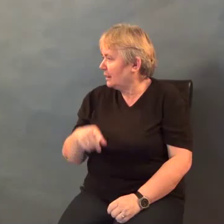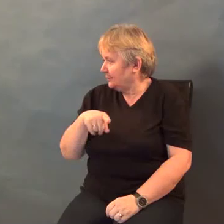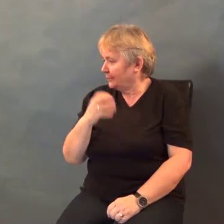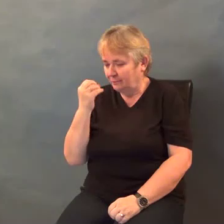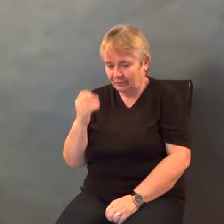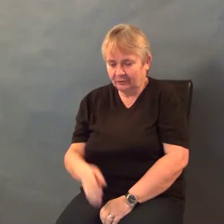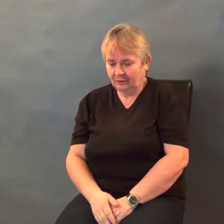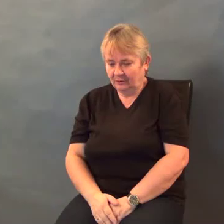Tam jest pociąg.